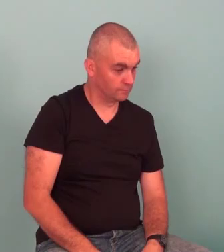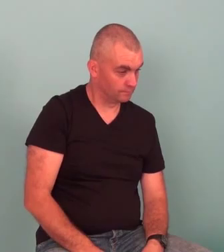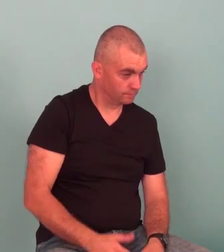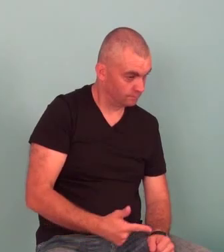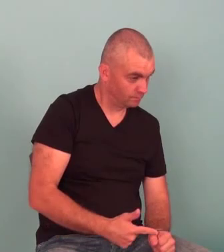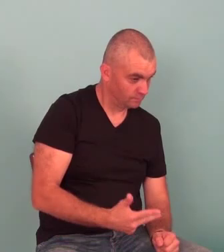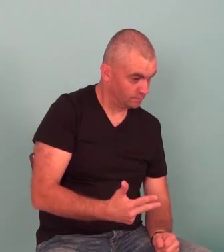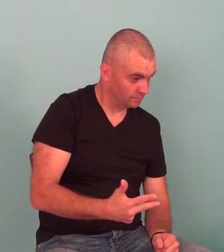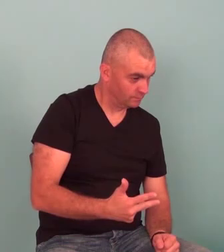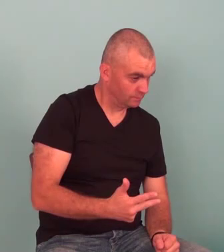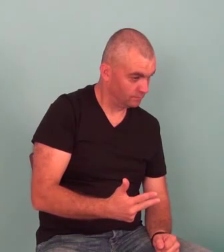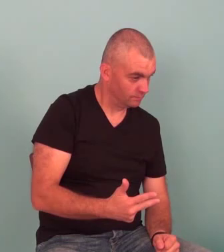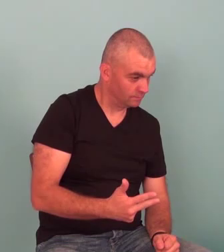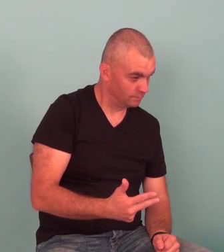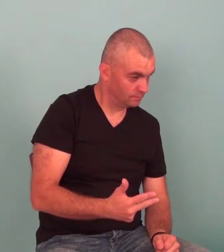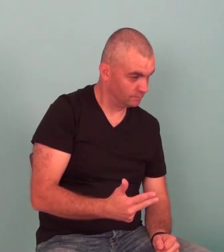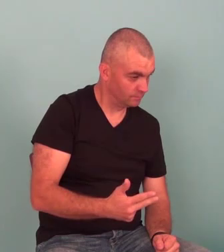Dwudziestego trzeciego.